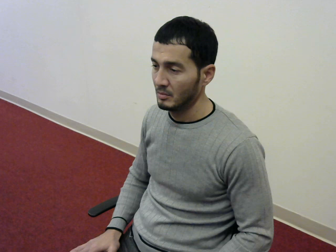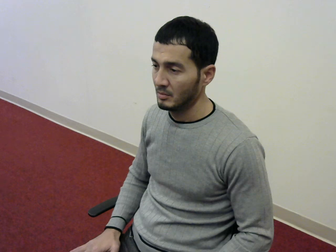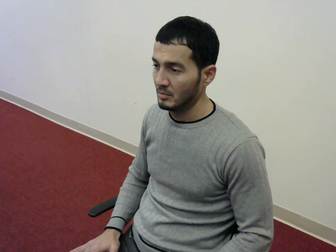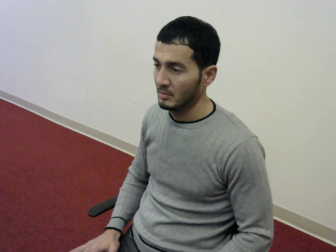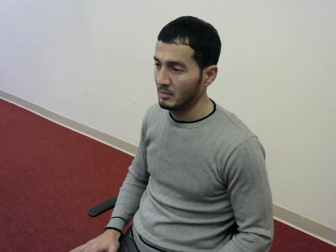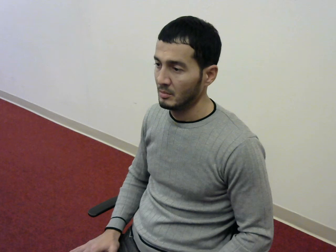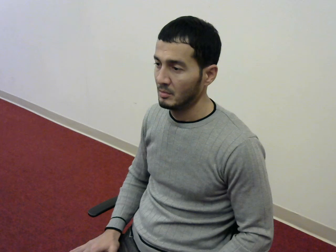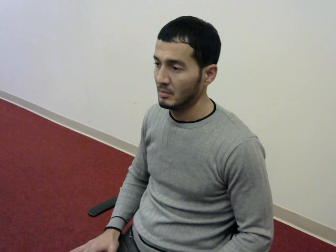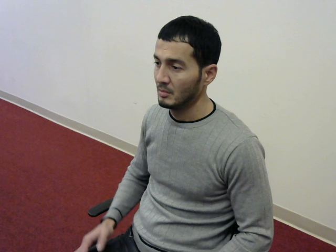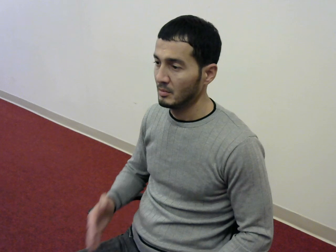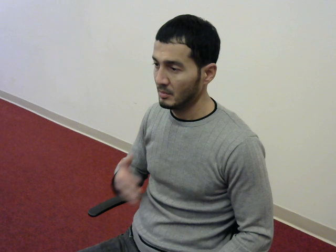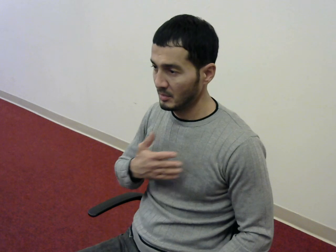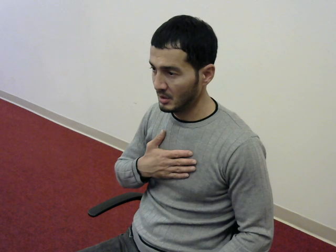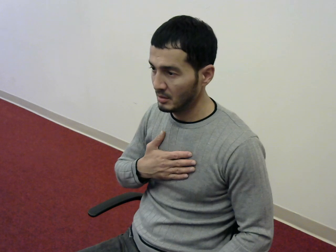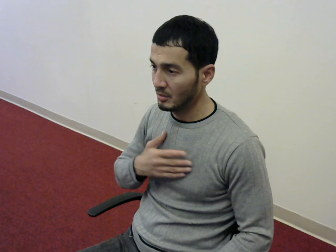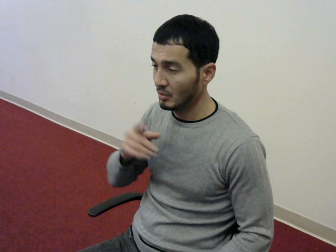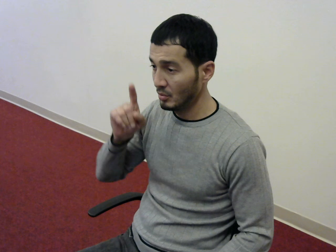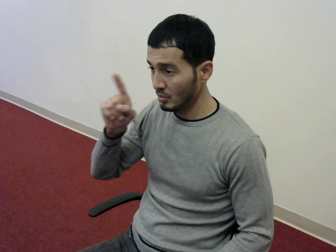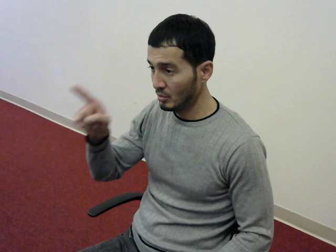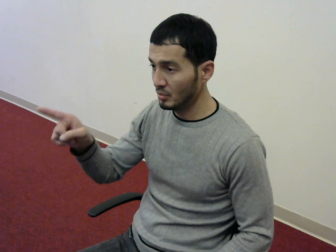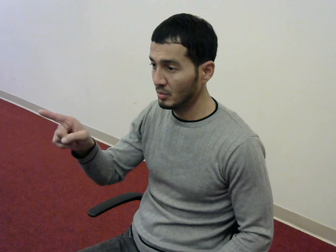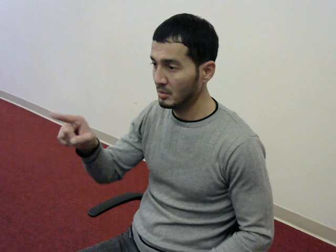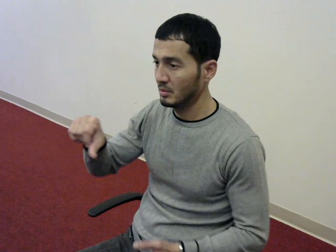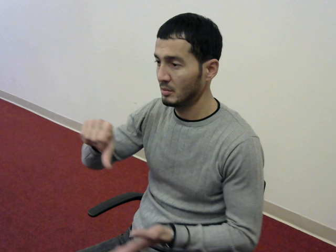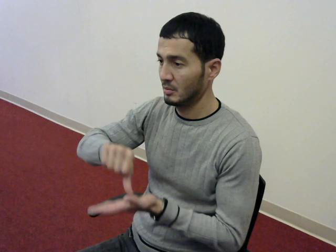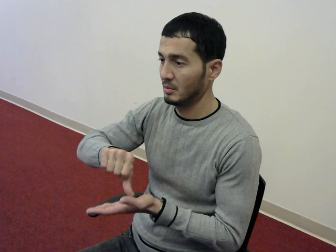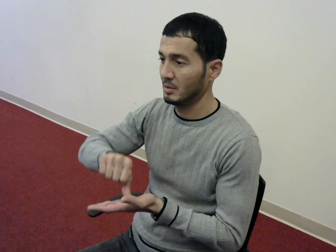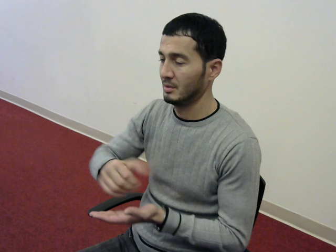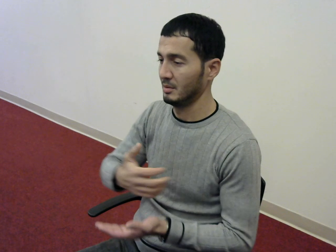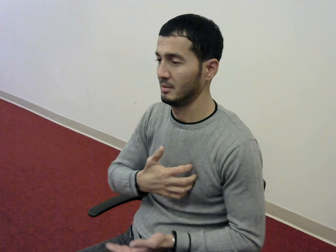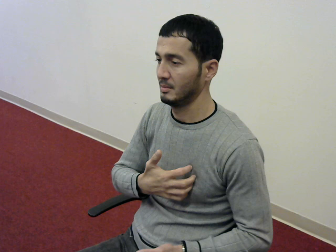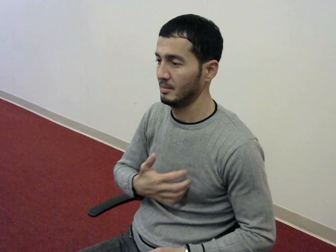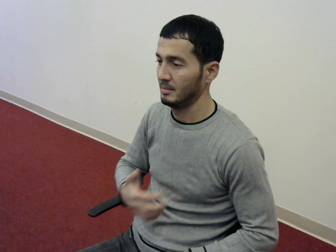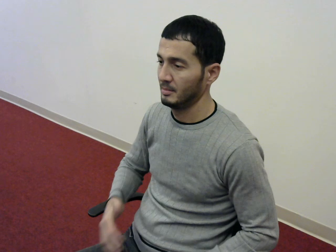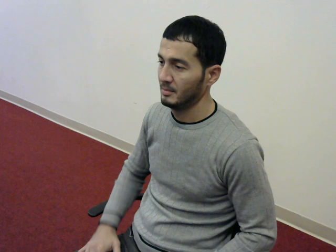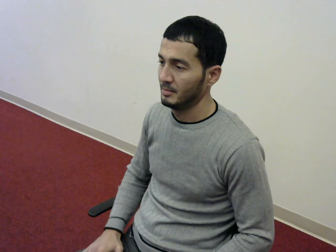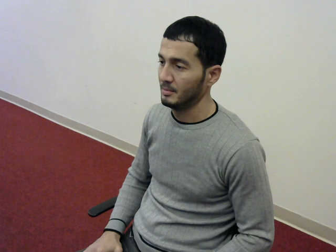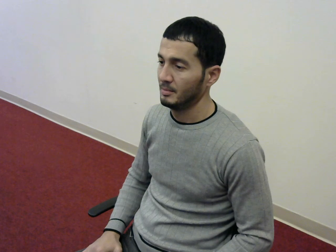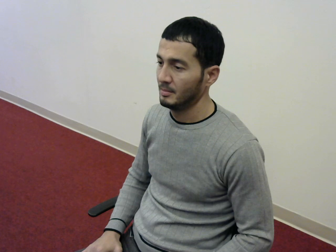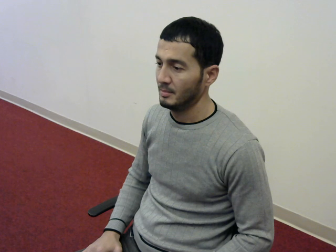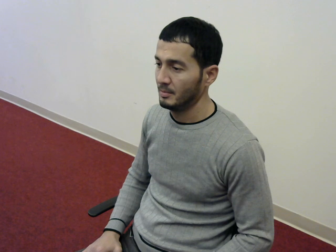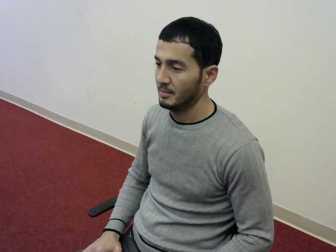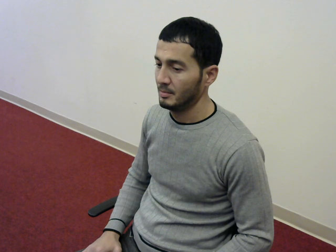Mən orda olmaq istəyərdim